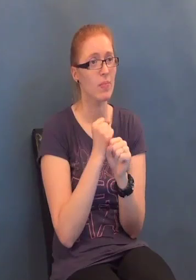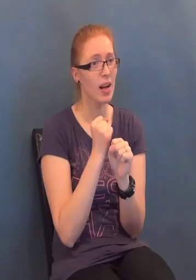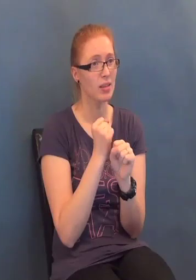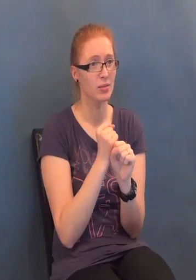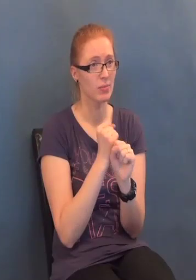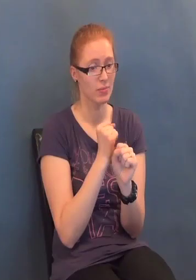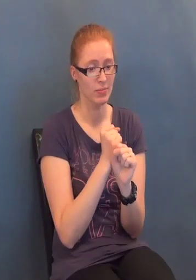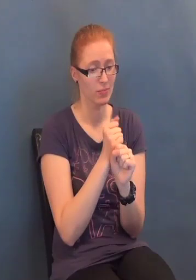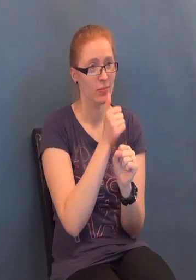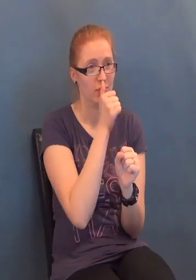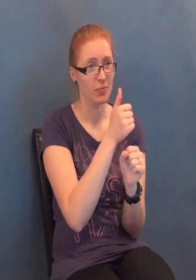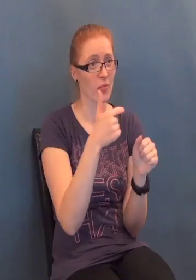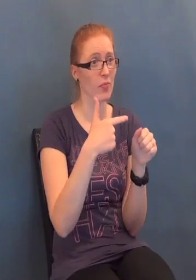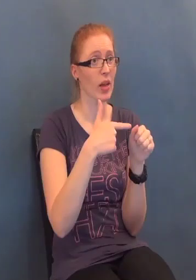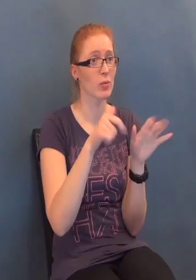Pracuję, nie mogę.